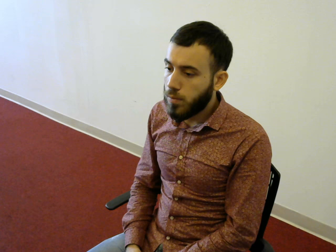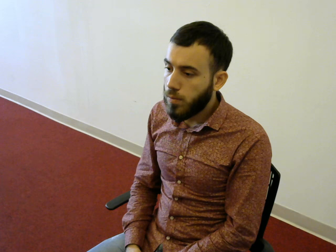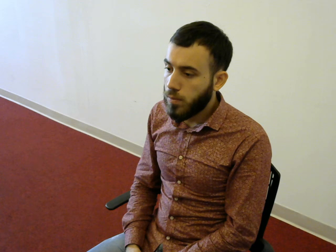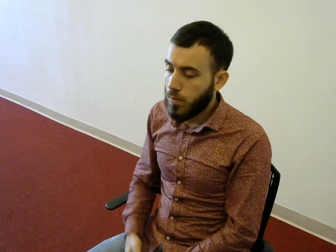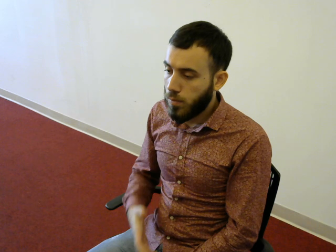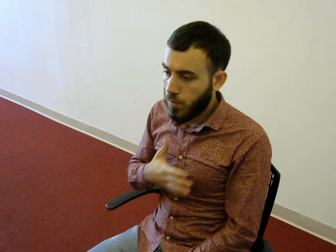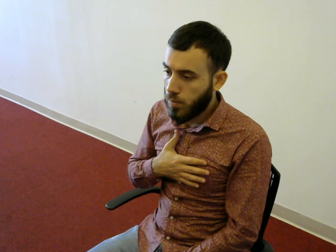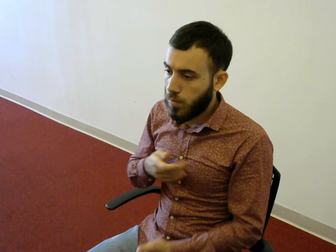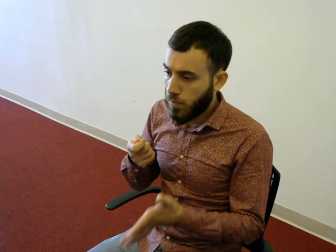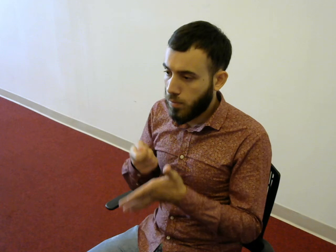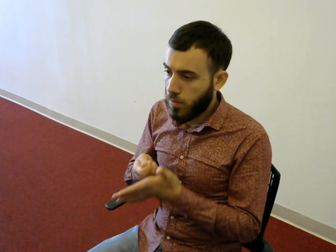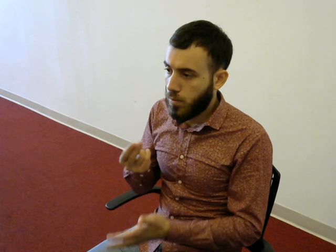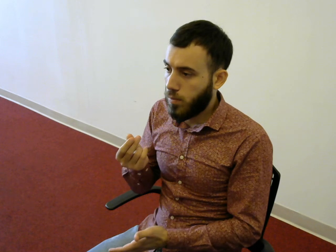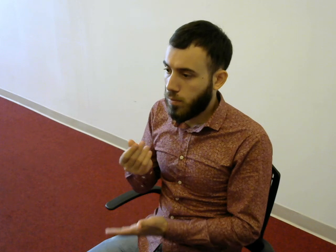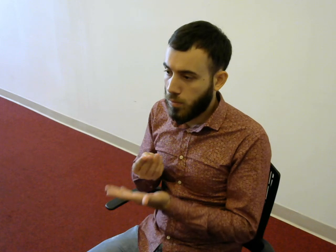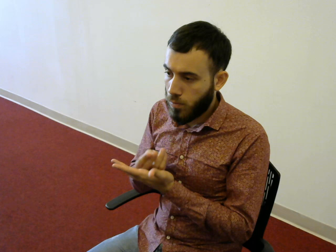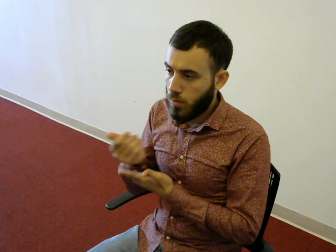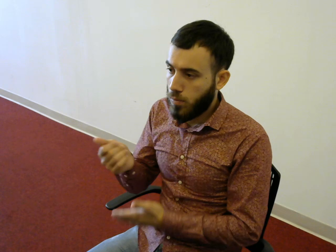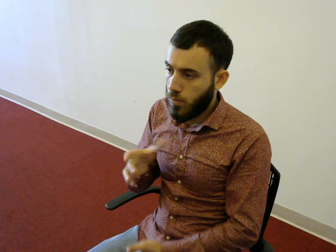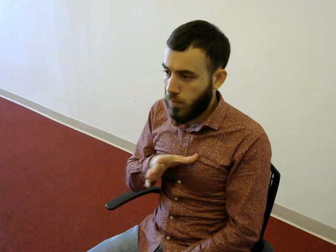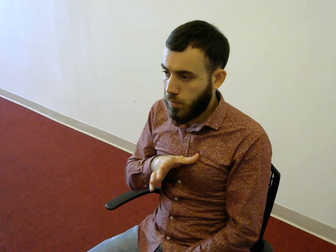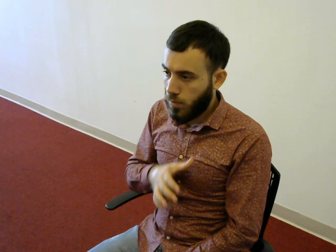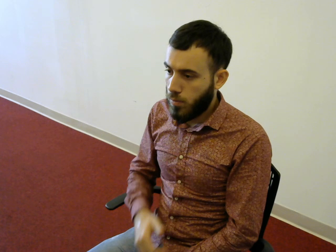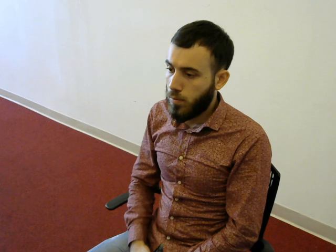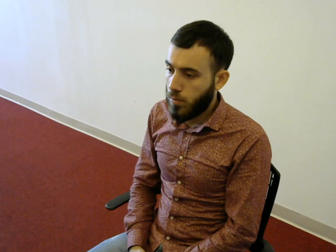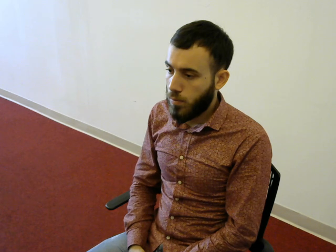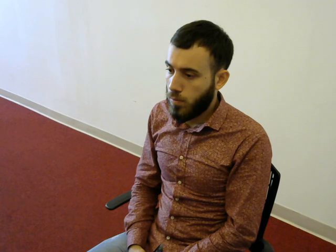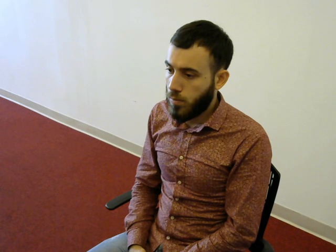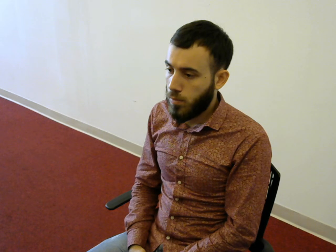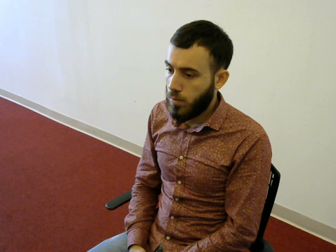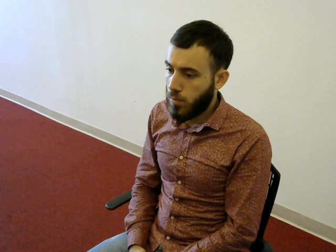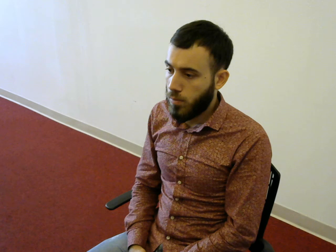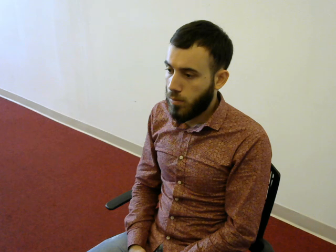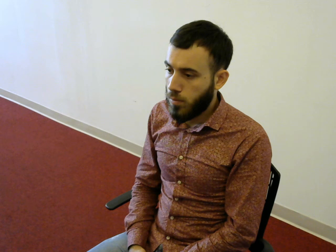Mən biletlərin pulunu ödəmişəm